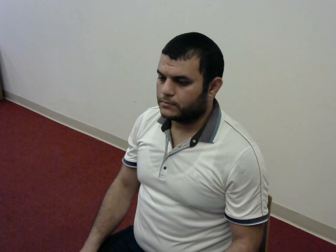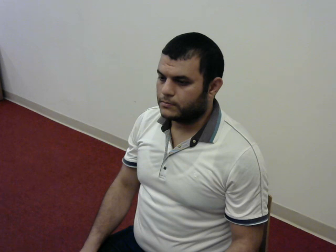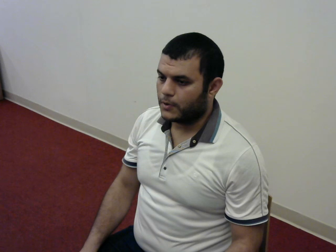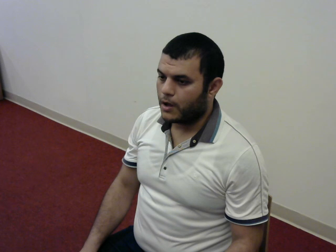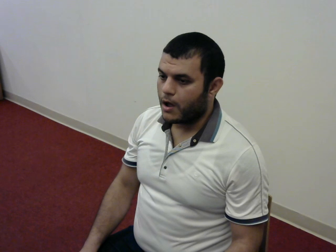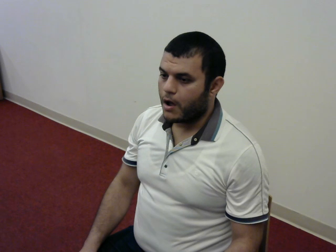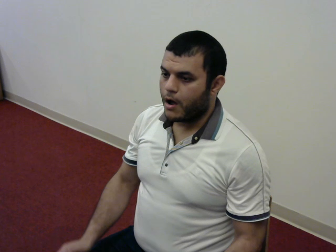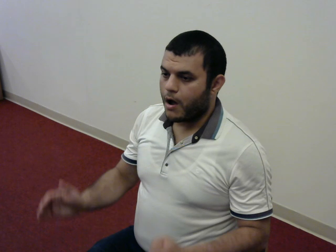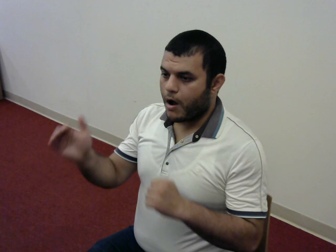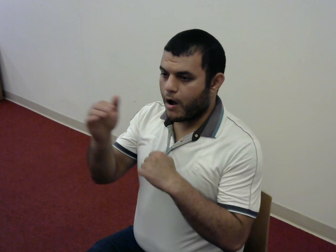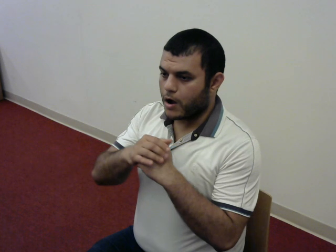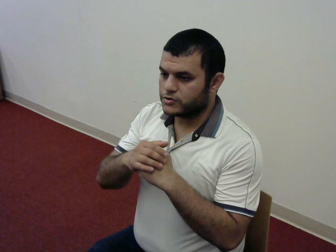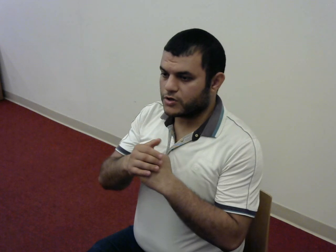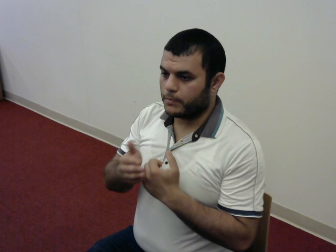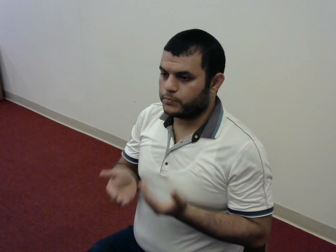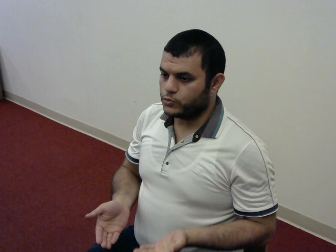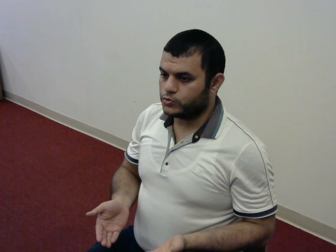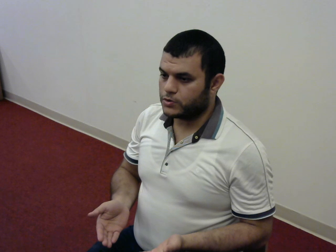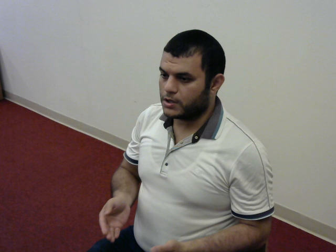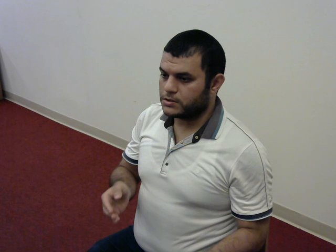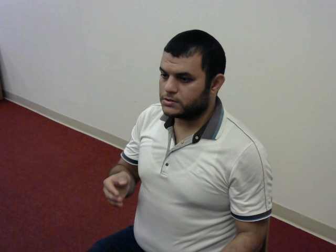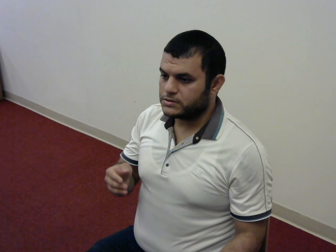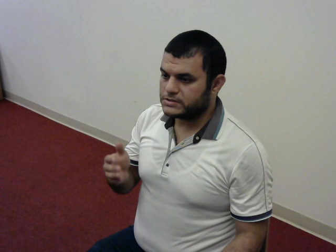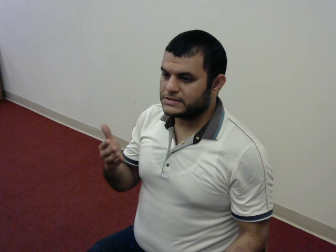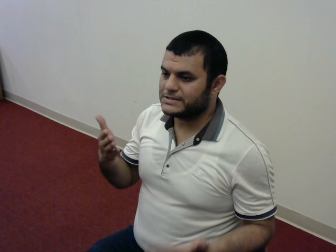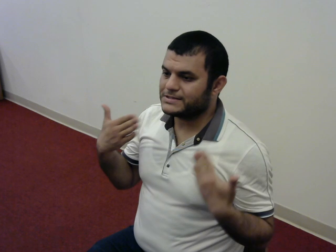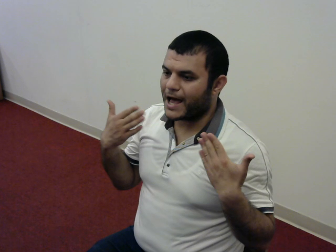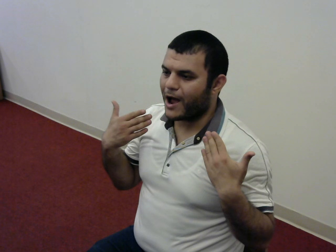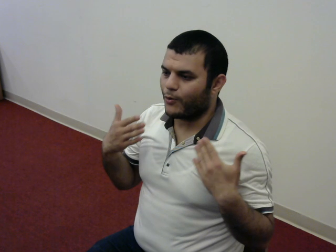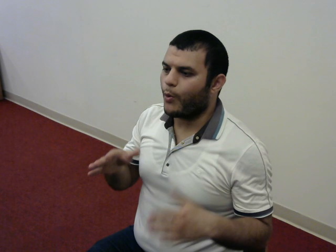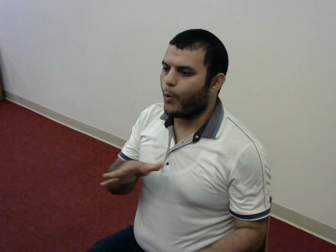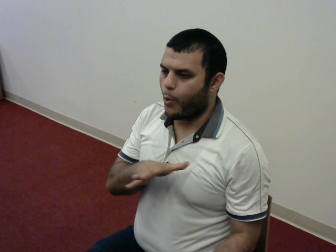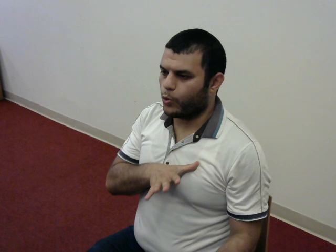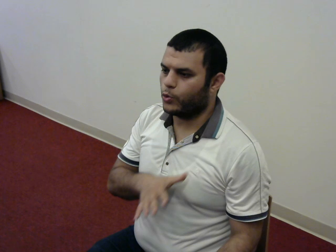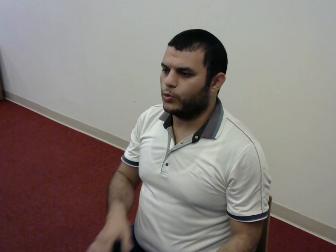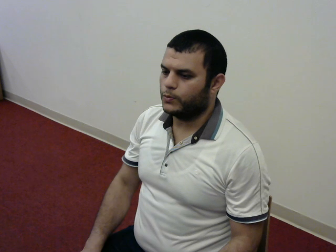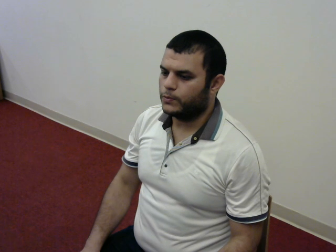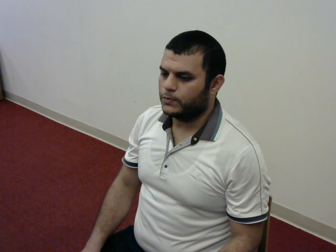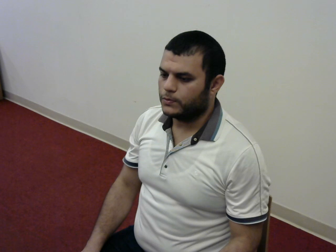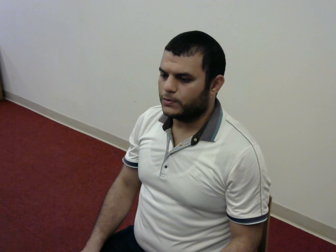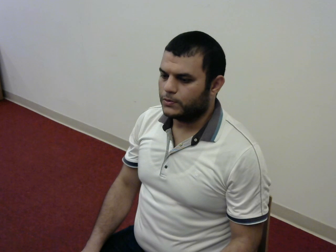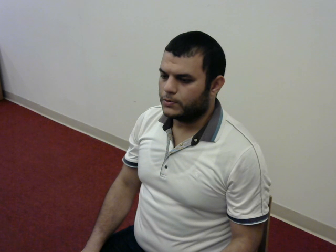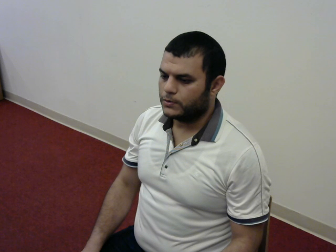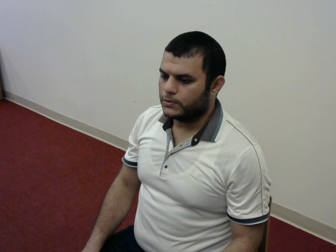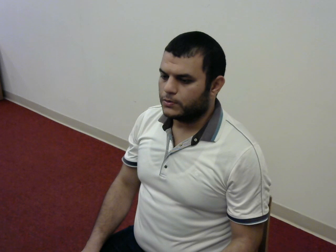Axşamlar bura sərin olur